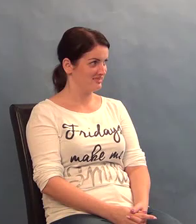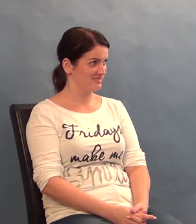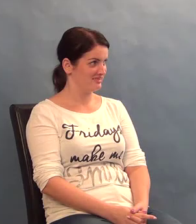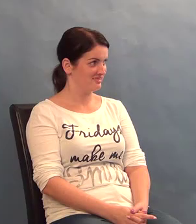Pracujesz...